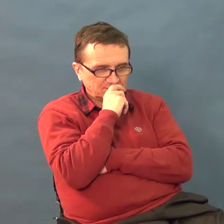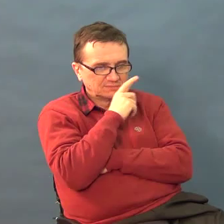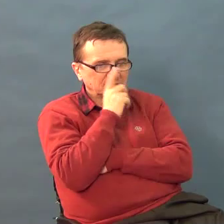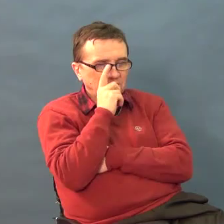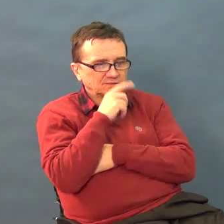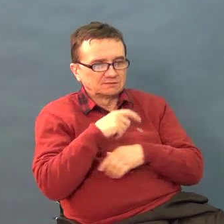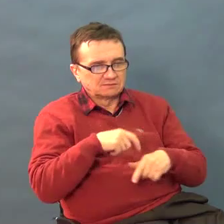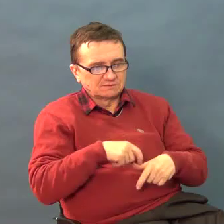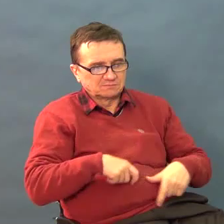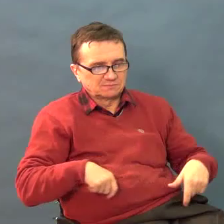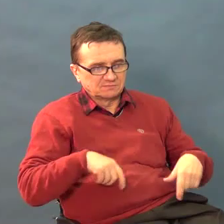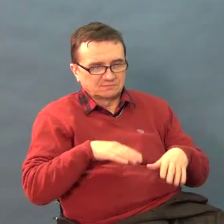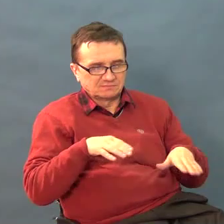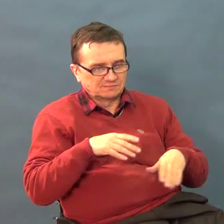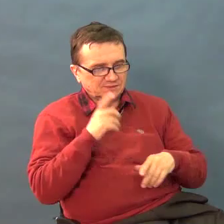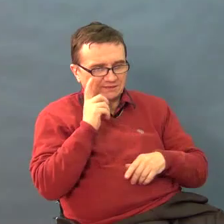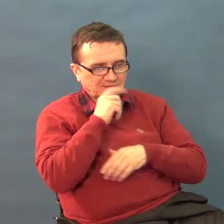Zakaz pływania w majtkach.